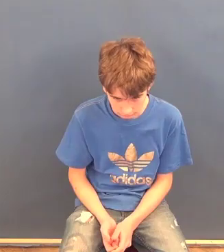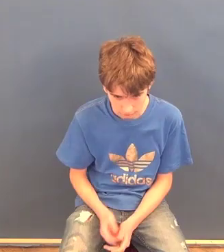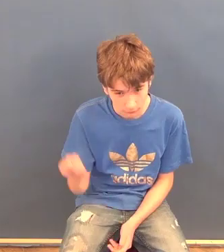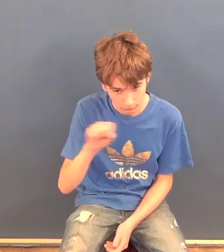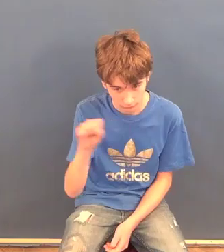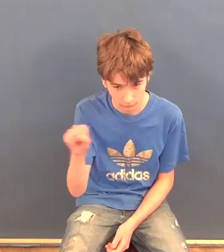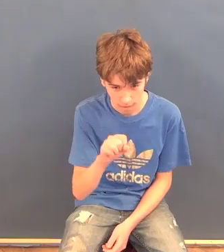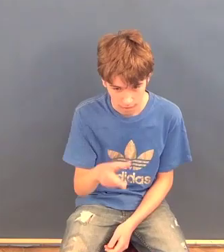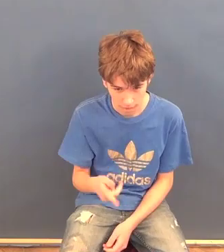Można myć?